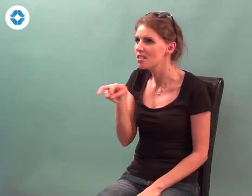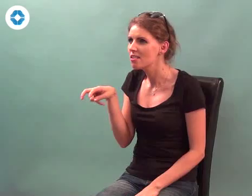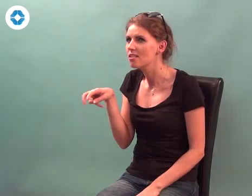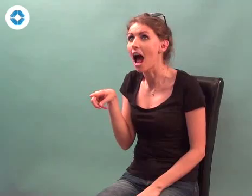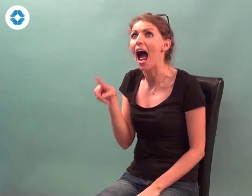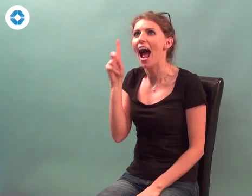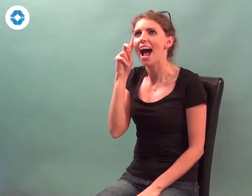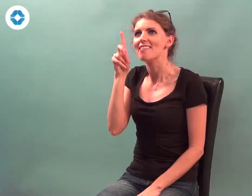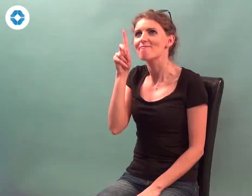Wpada na pomysł.